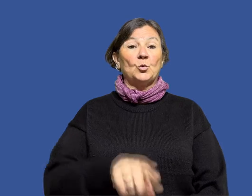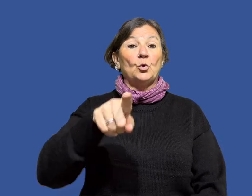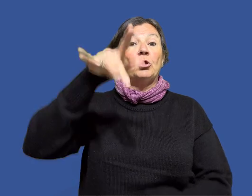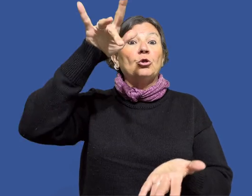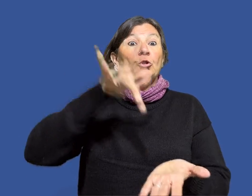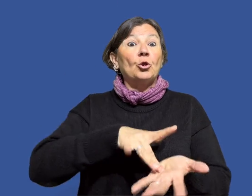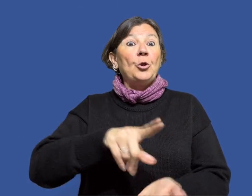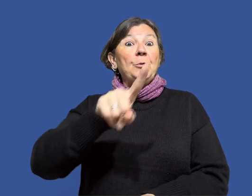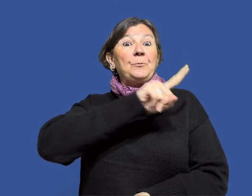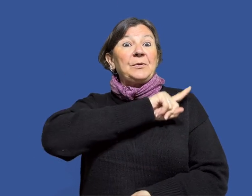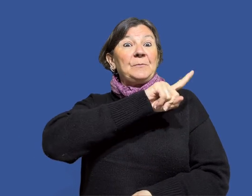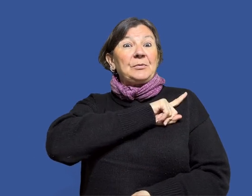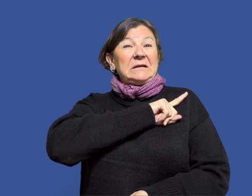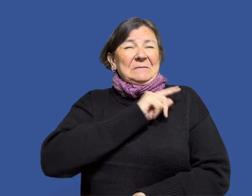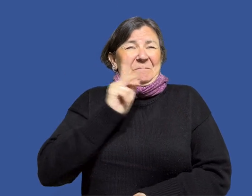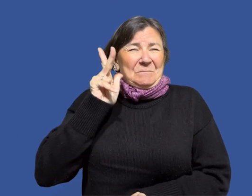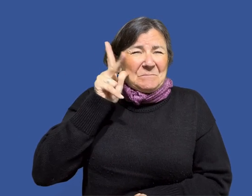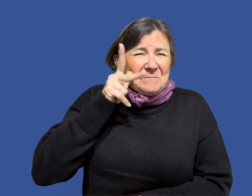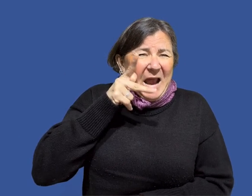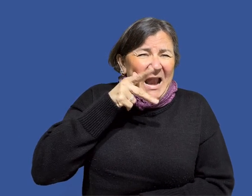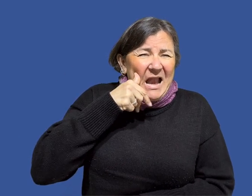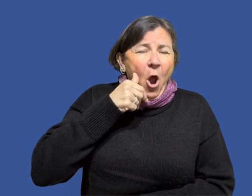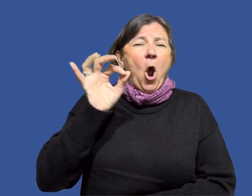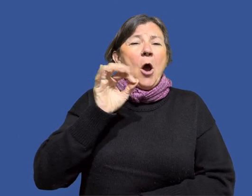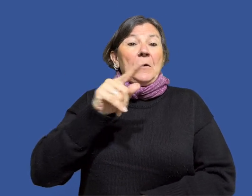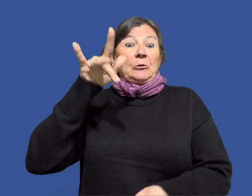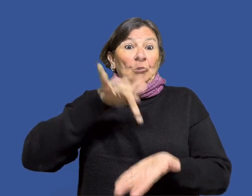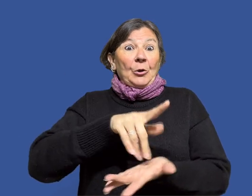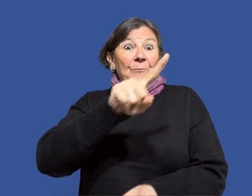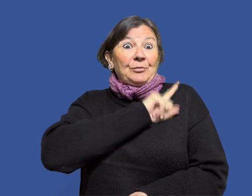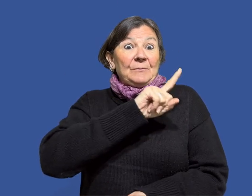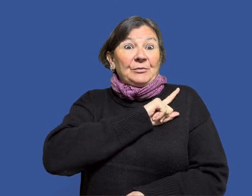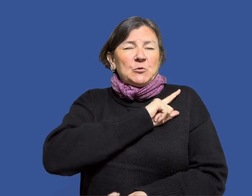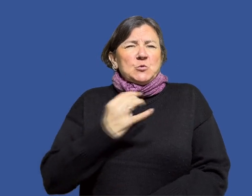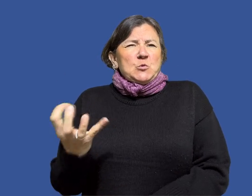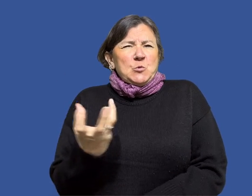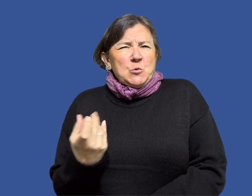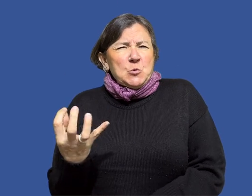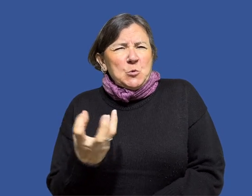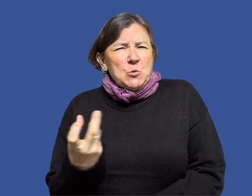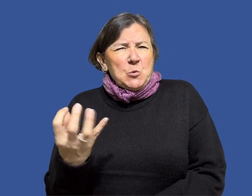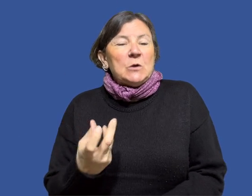Notes dolor o coïssor quan orines?